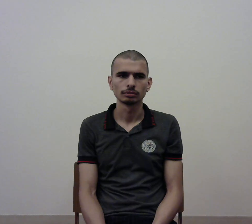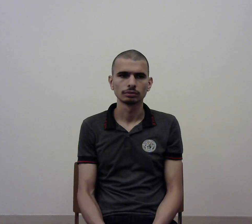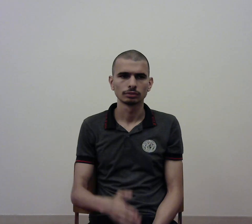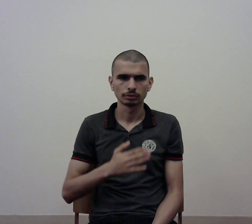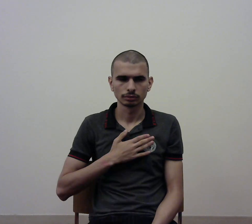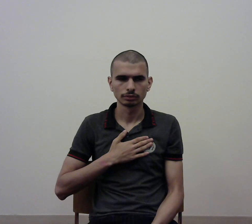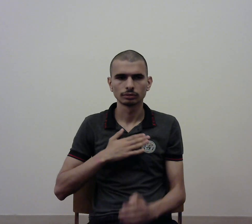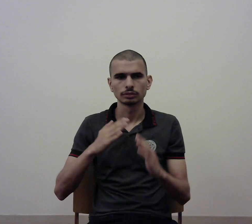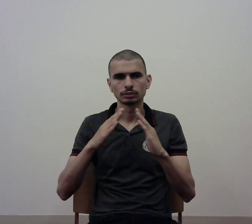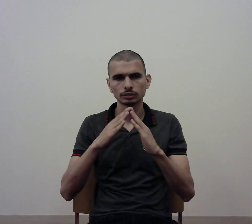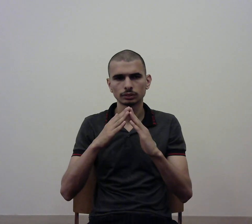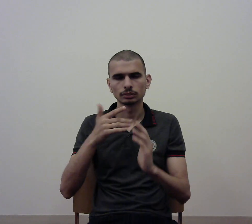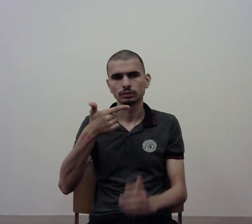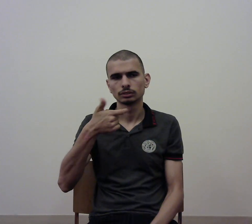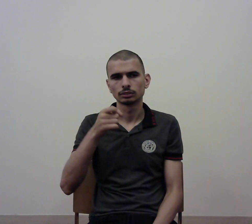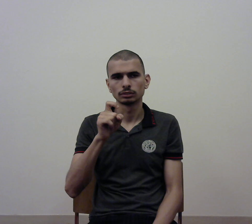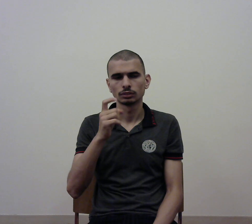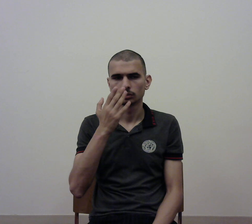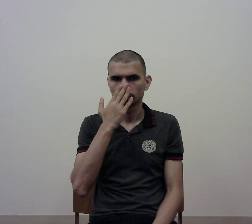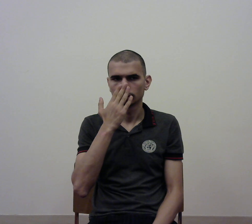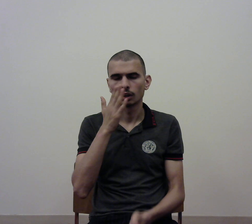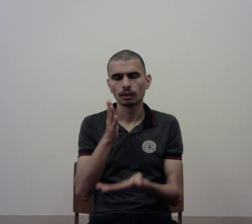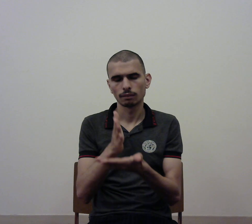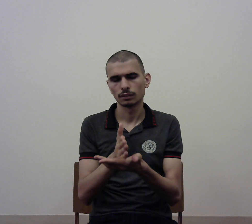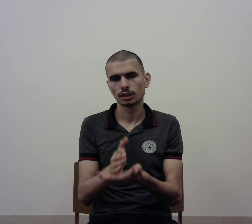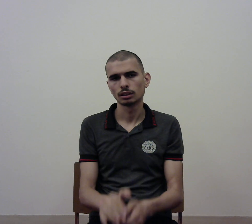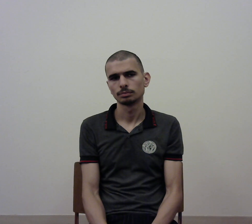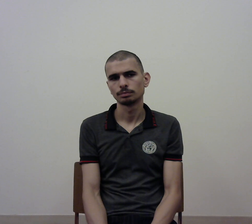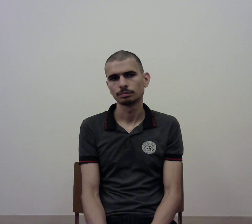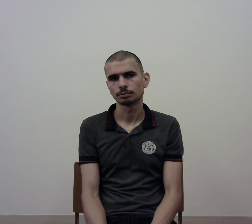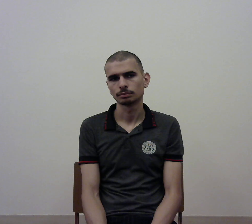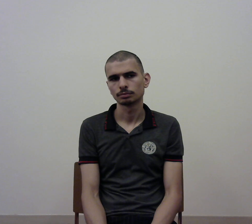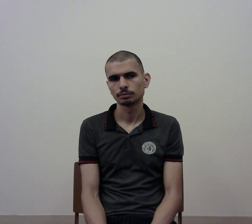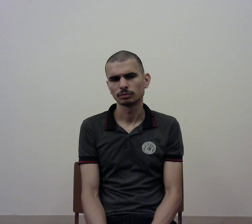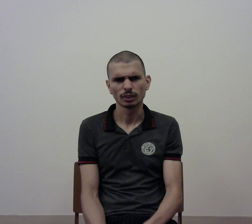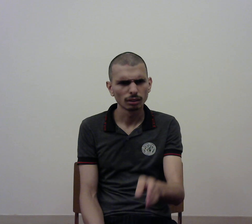Bizim evdən qaz iyi gəlir